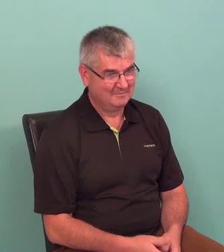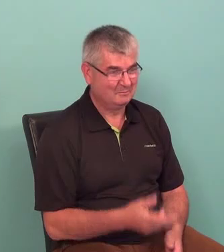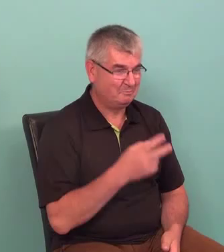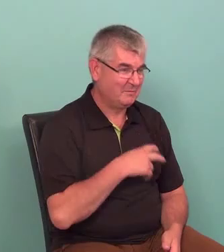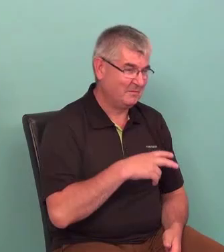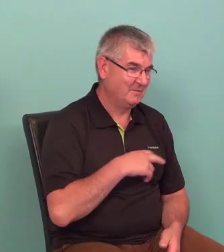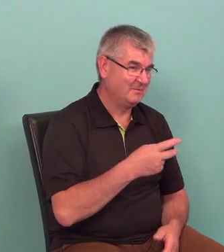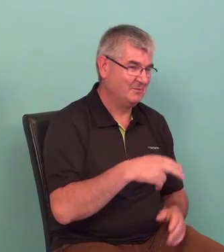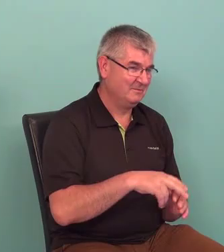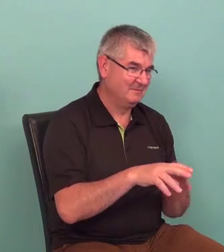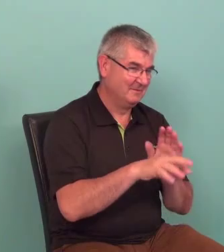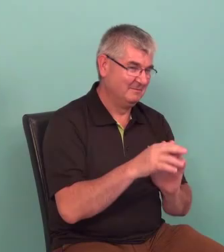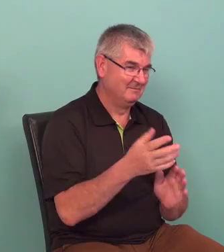Można wybierać, który się podoba.